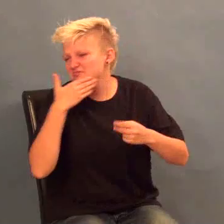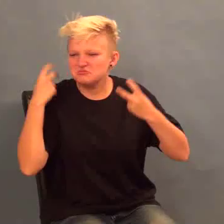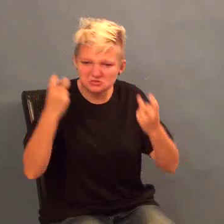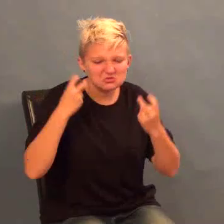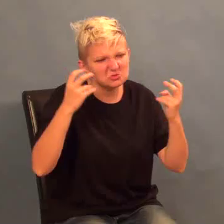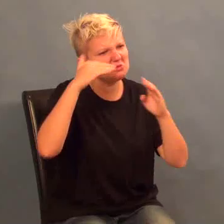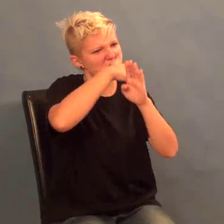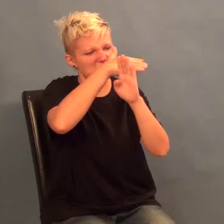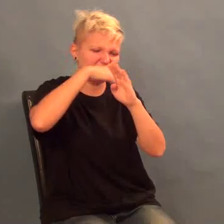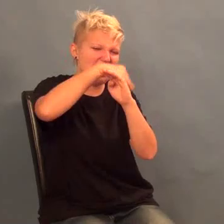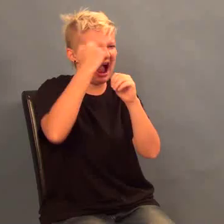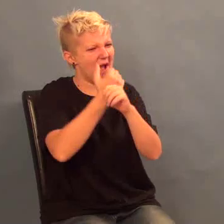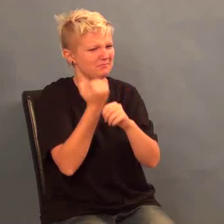Był tam nierówny głaz.